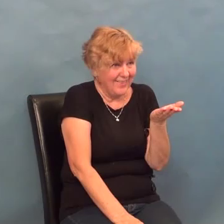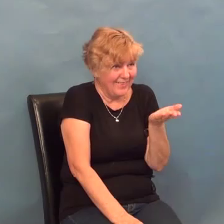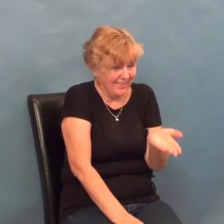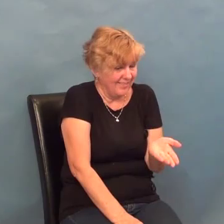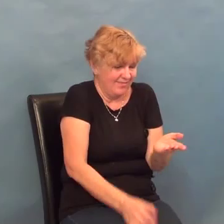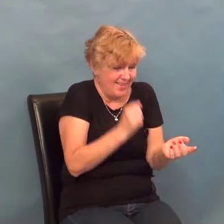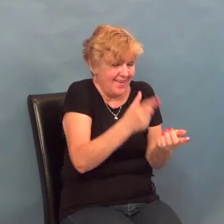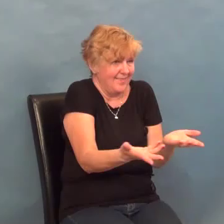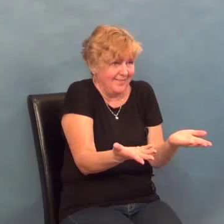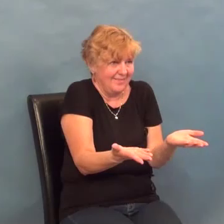Niemożliwe.